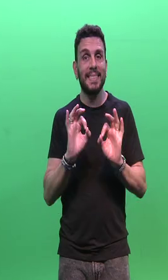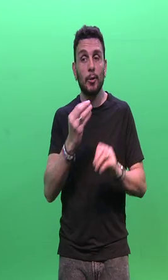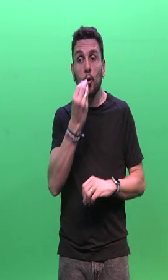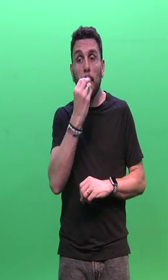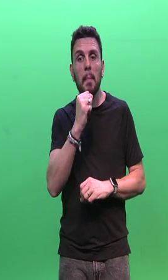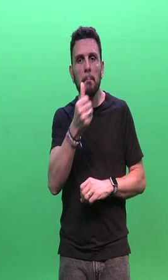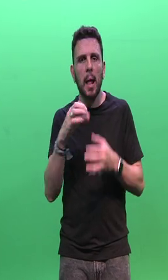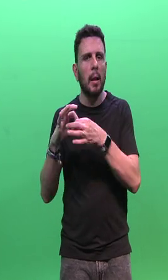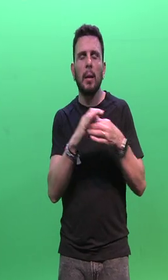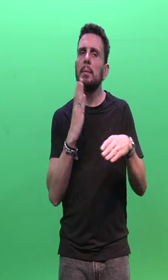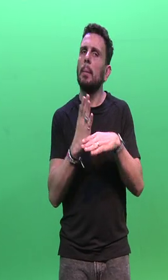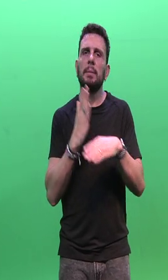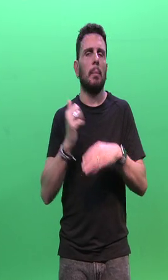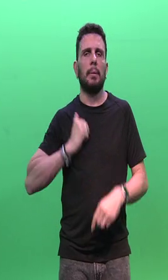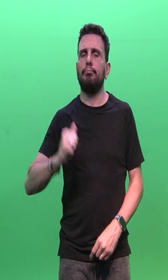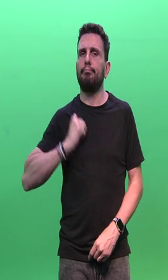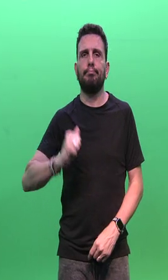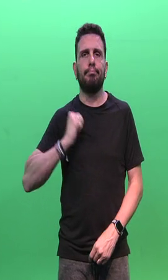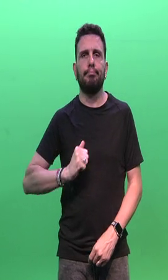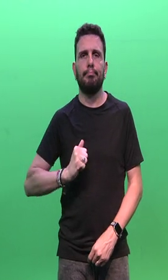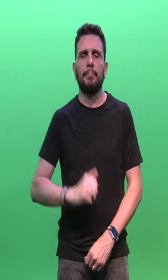Si menjo malament, sempre tinc diarrea.